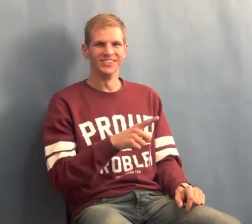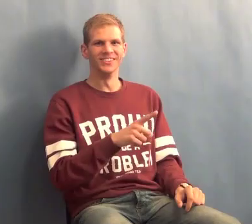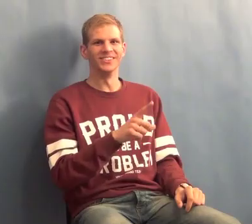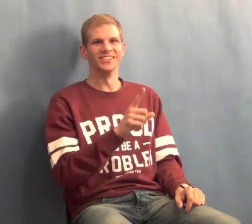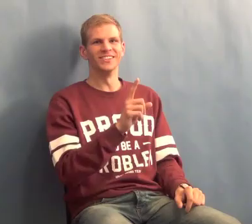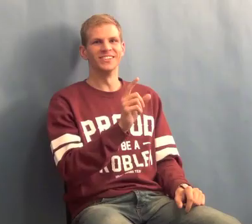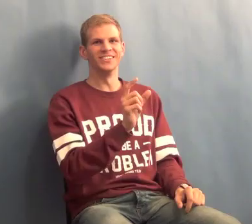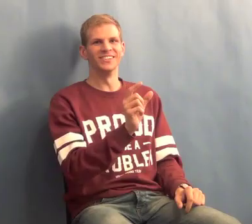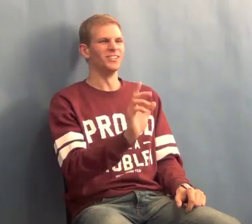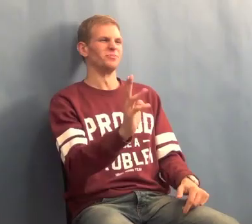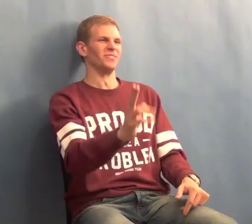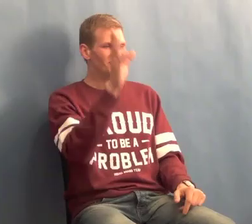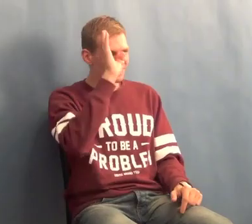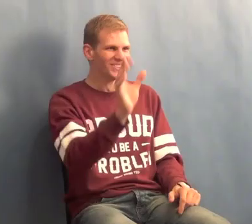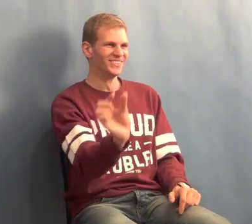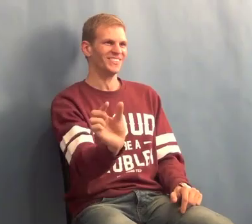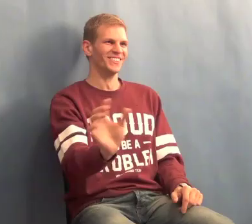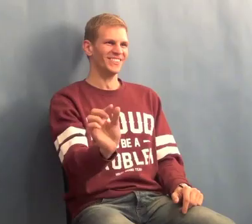Kurczę, jeszcze słowo, kawałeczek i nie pamiętam.